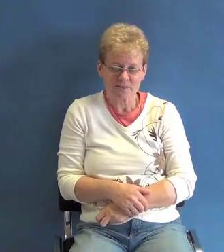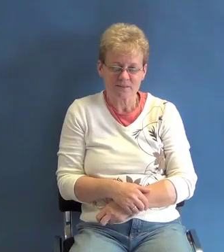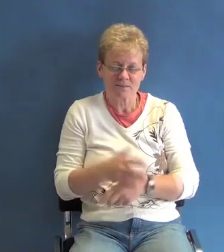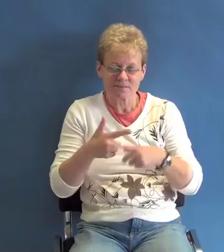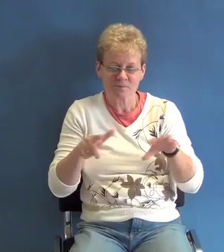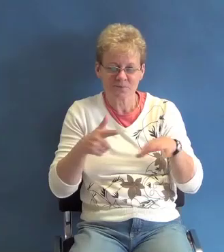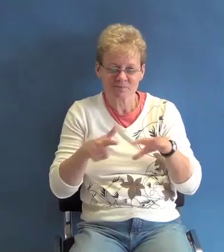Dwudziesty siódmy, dwudziesty siódmy.